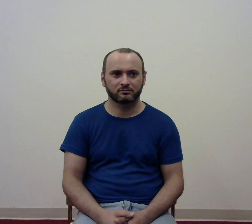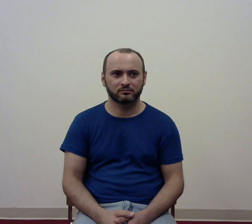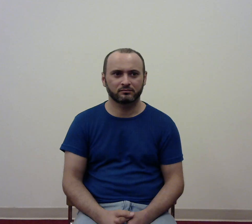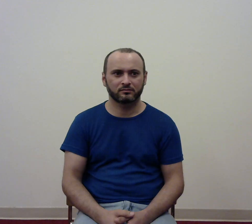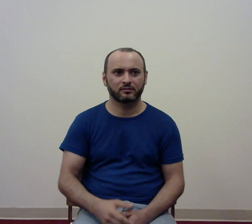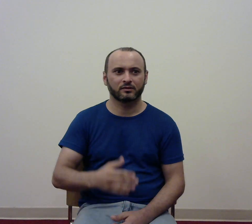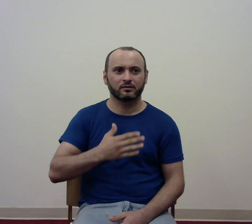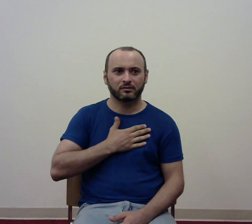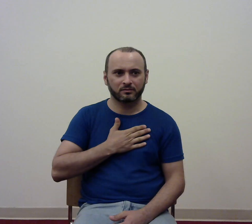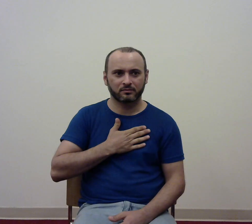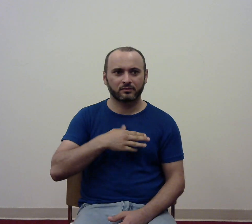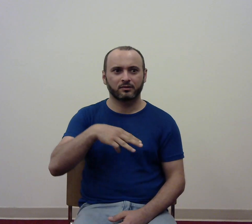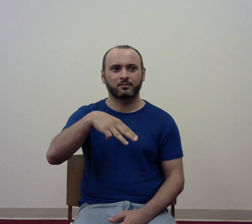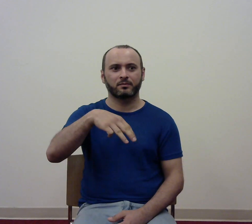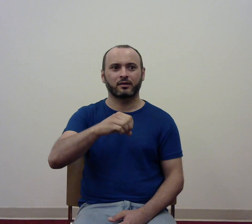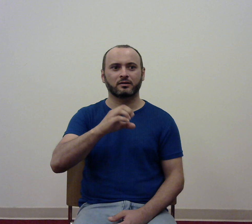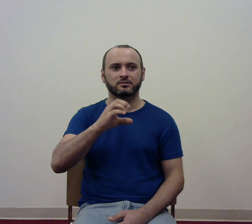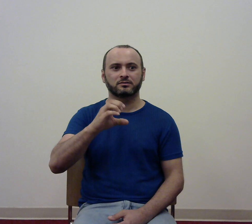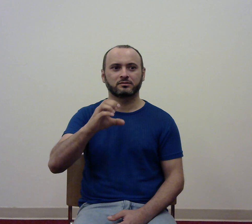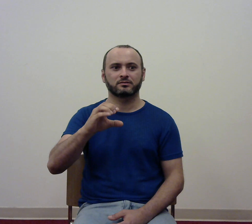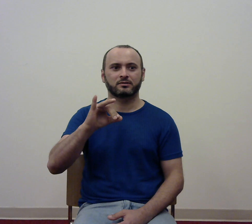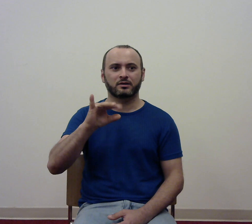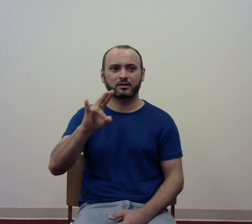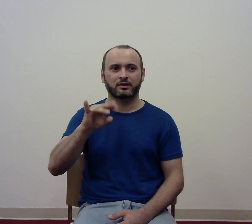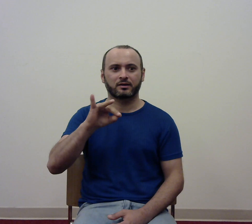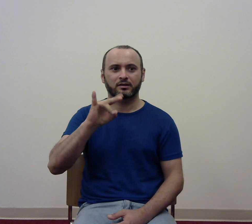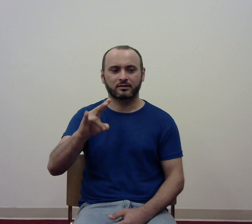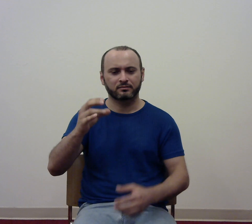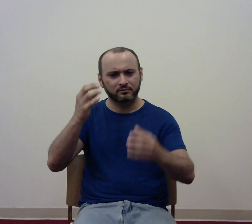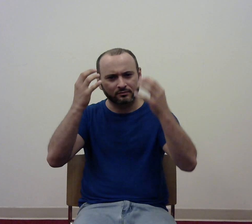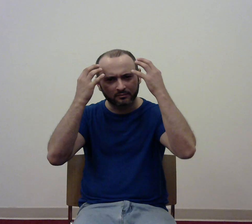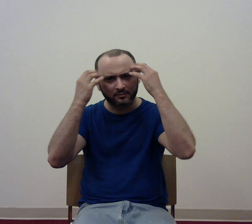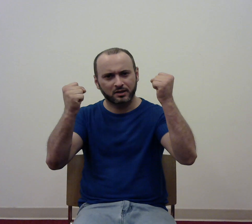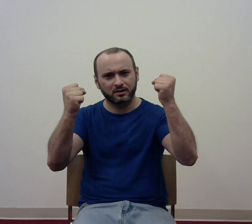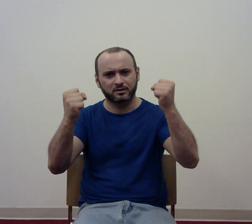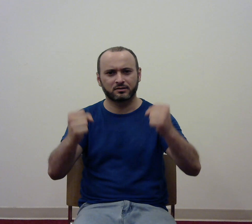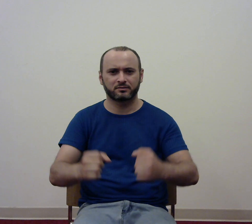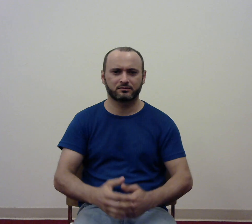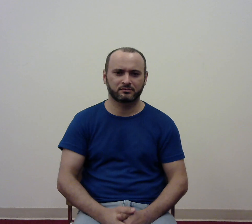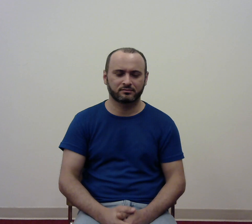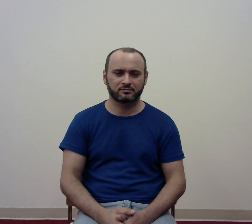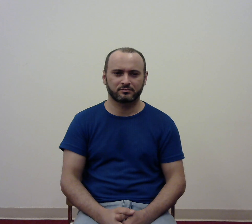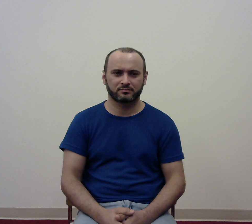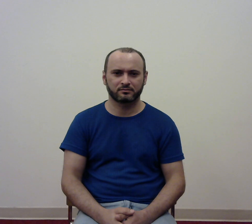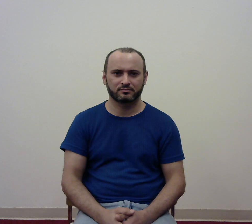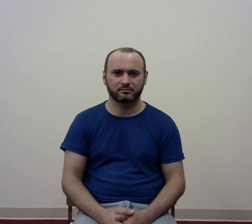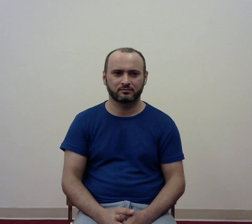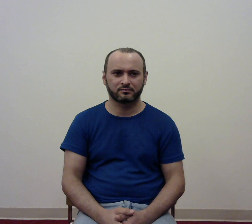Mən Messinin fanatıyam